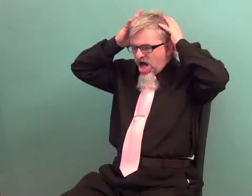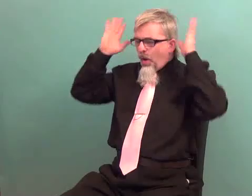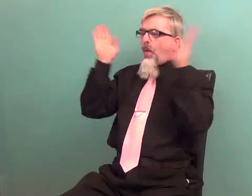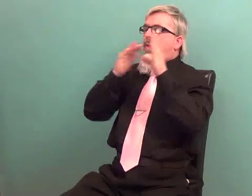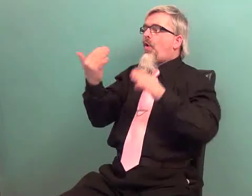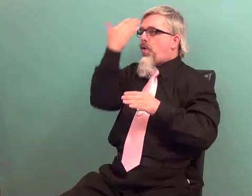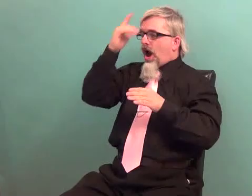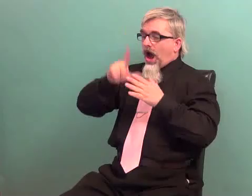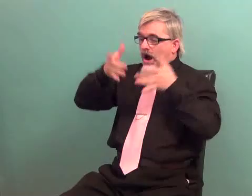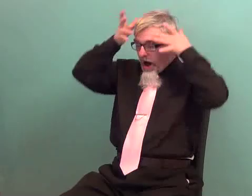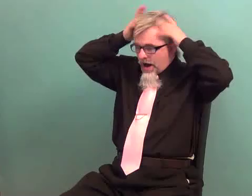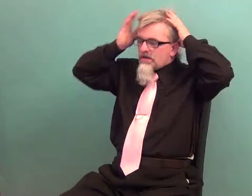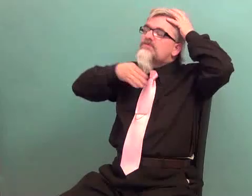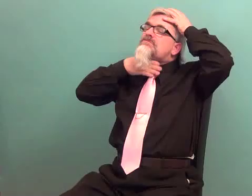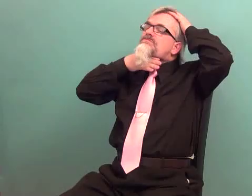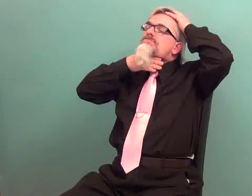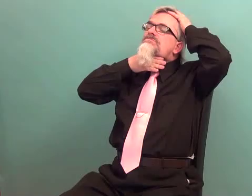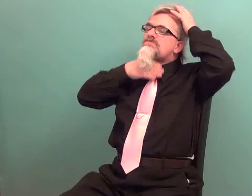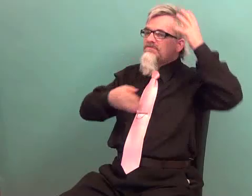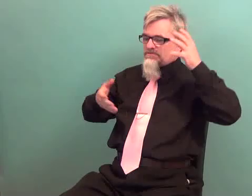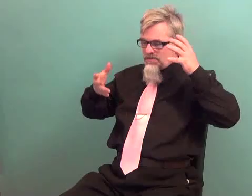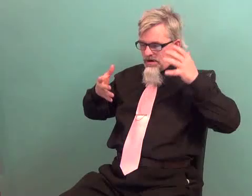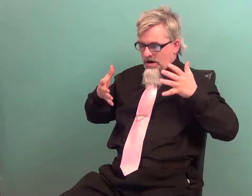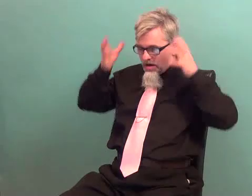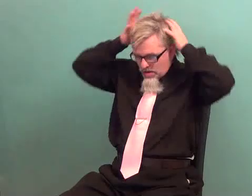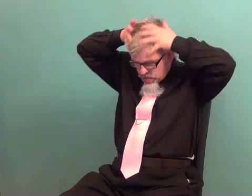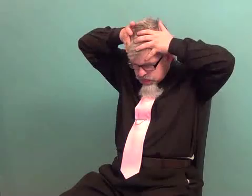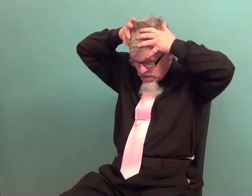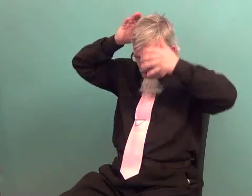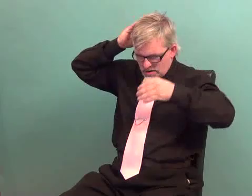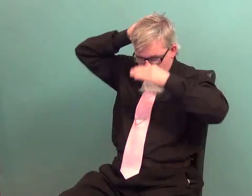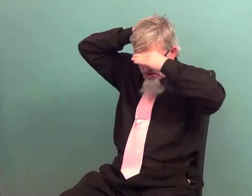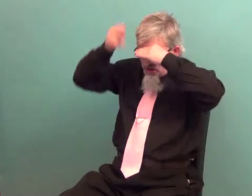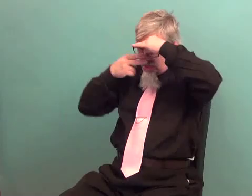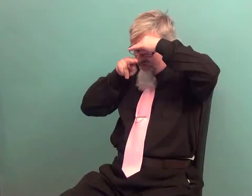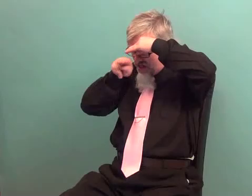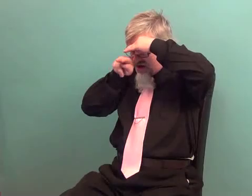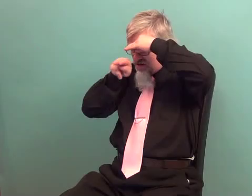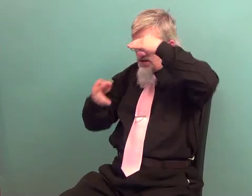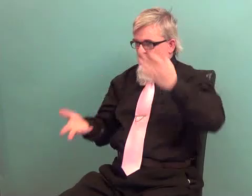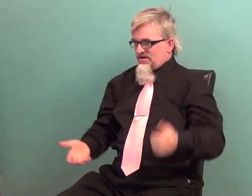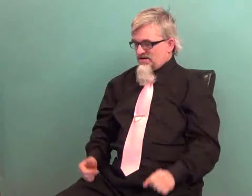Kask założony bardziej do tyłu, żeby powietrze chłodziło głowę, ale wtedy pasek coraz mocniej uciska brodę.